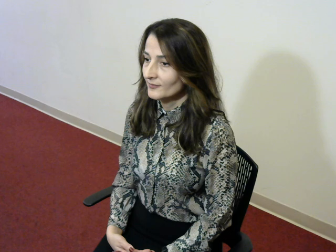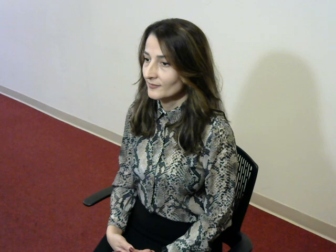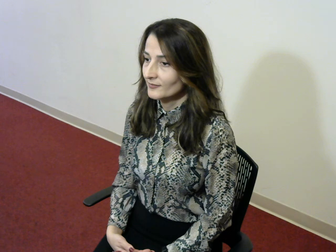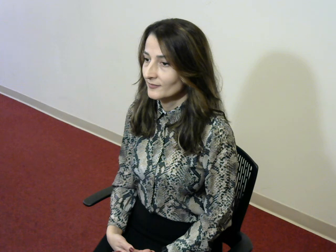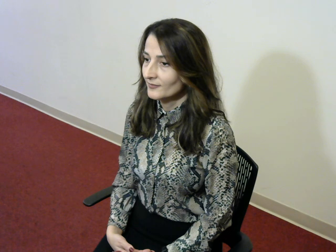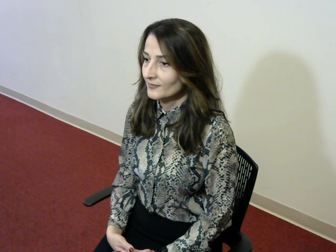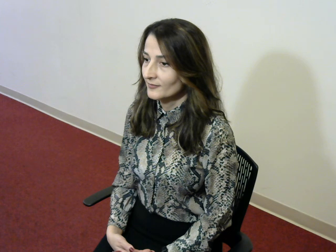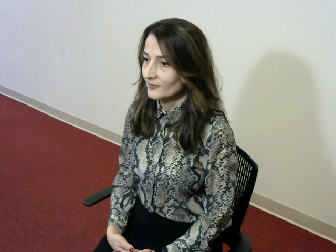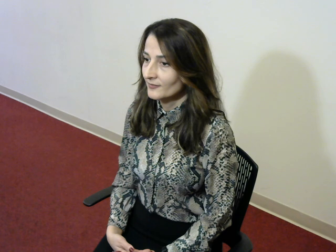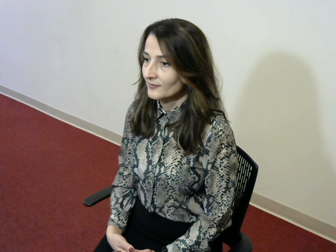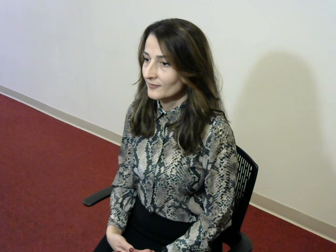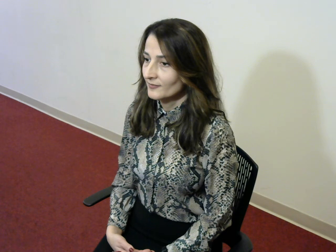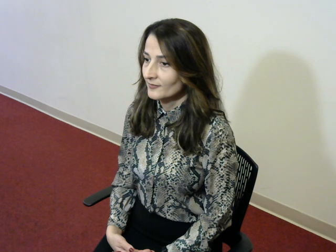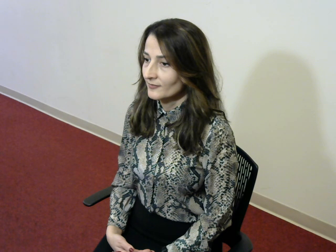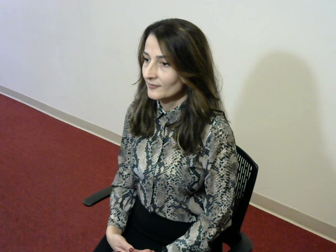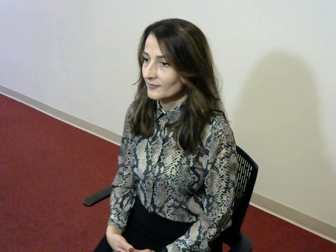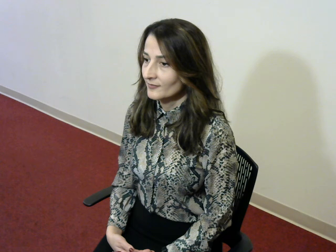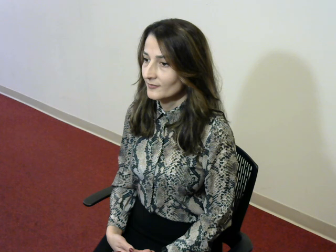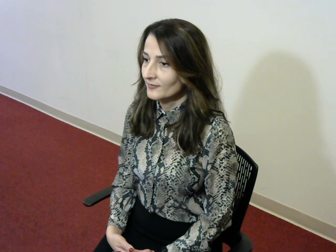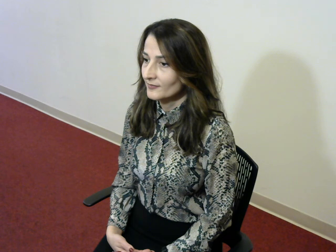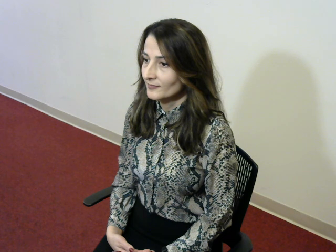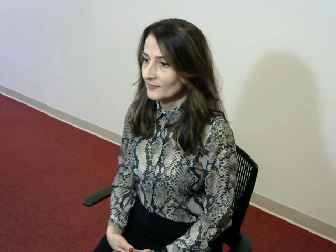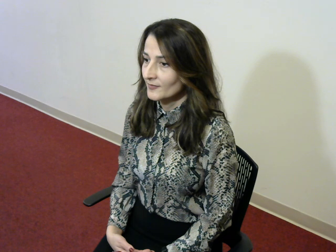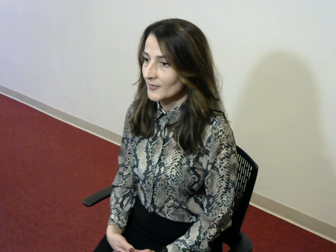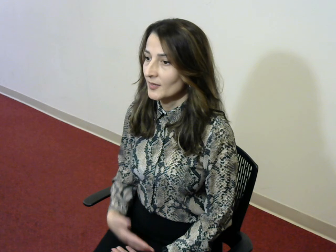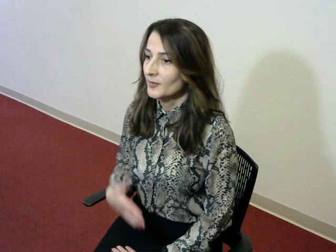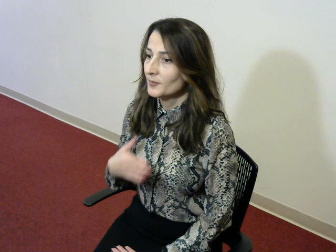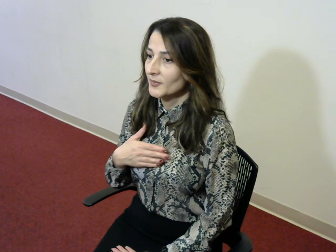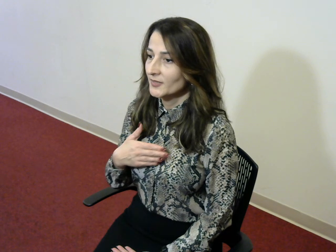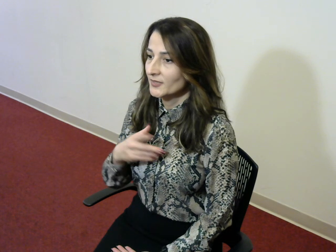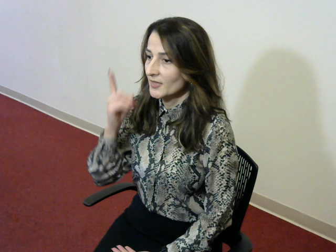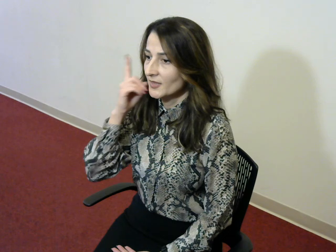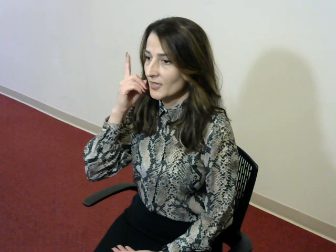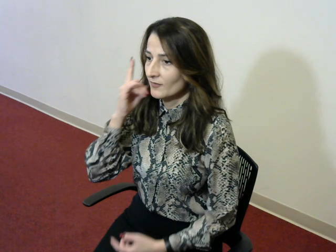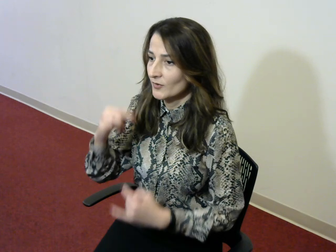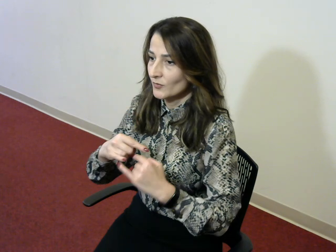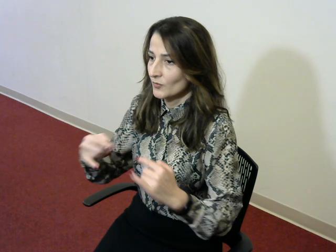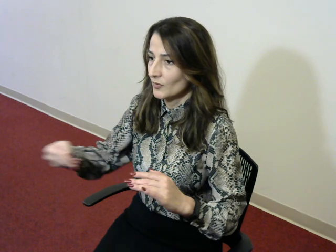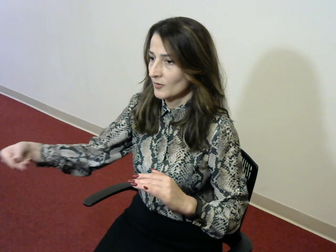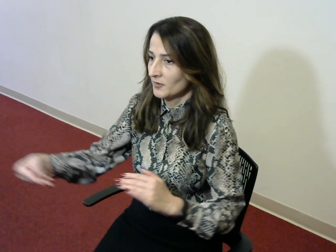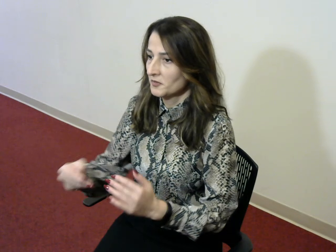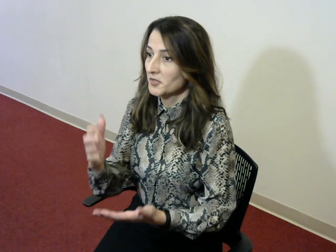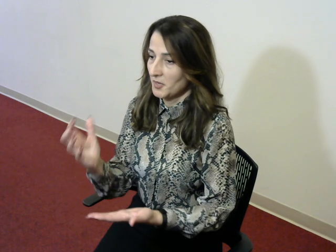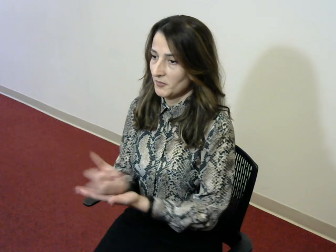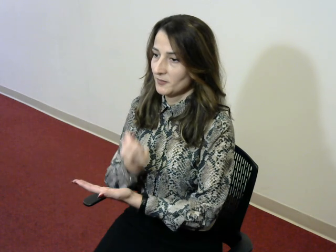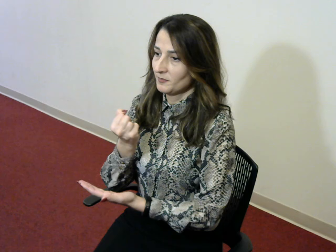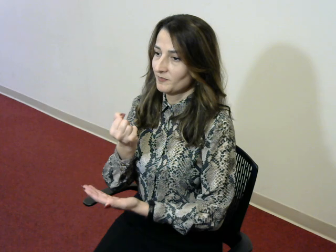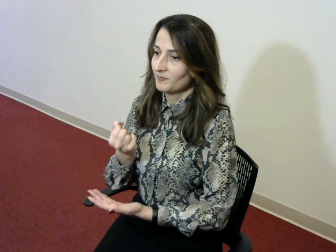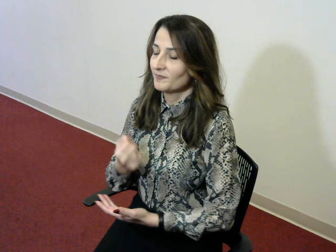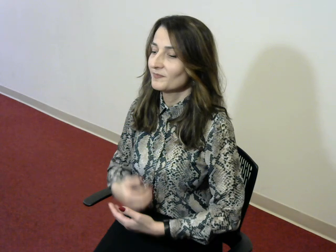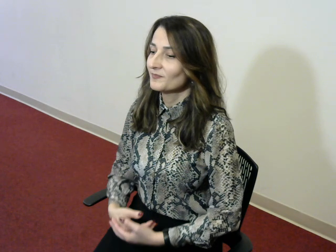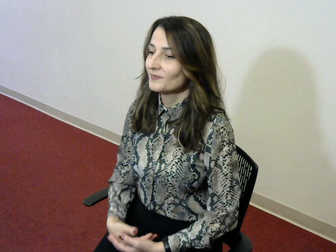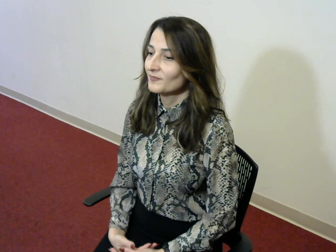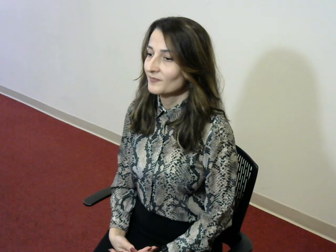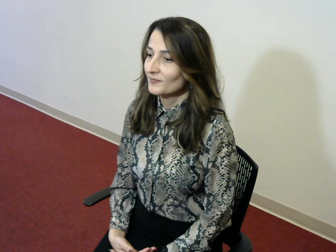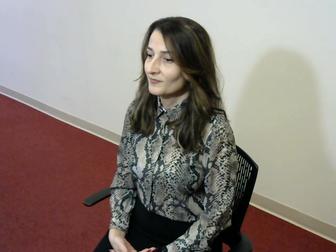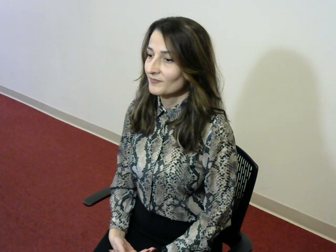Mən telefonumu stolun altından tapdım